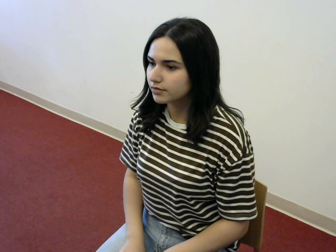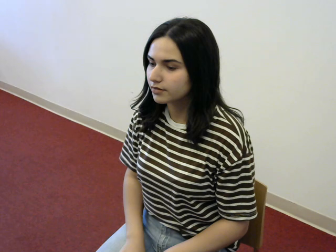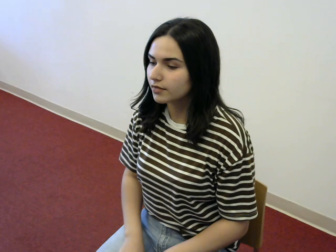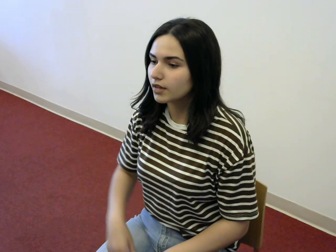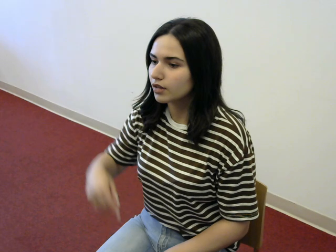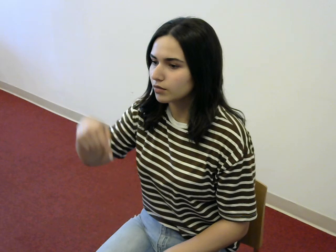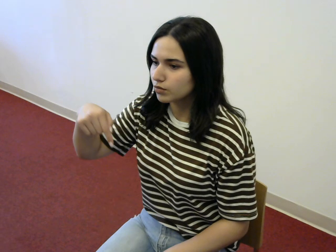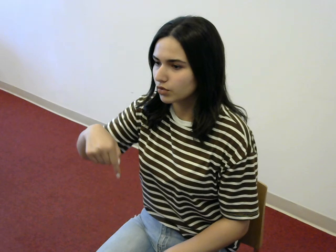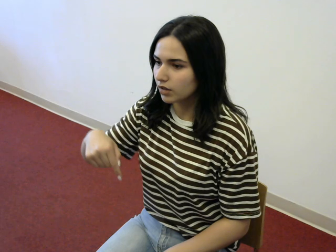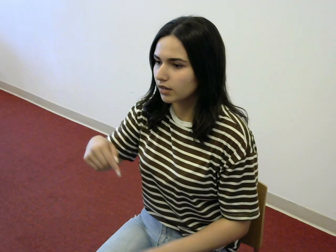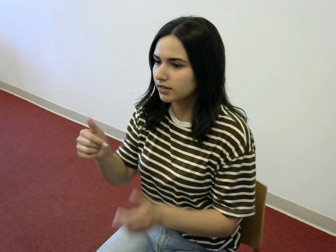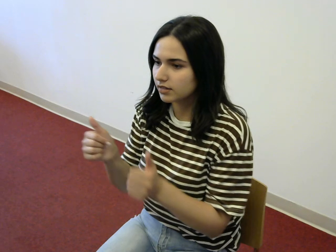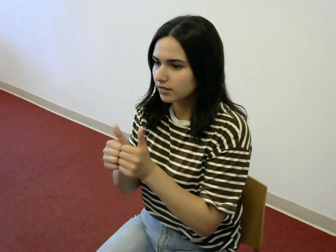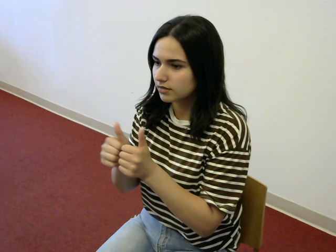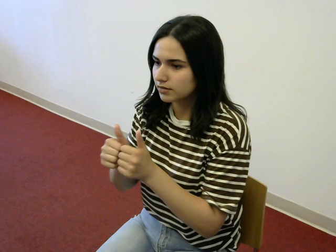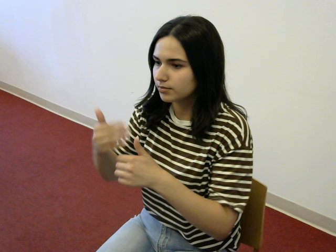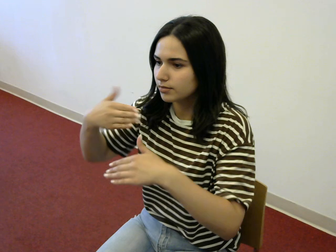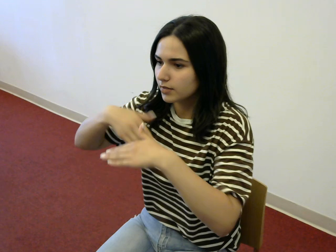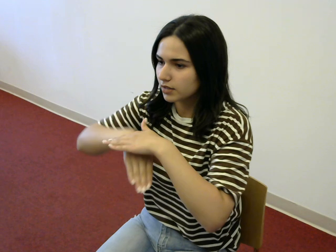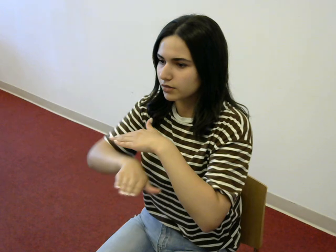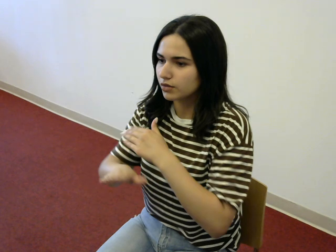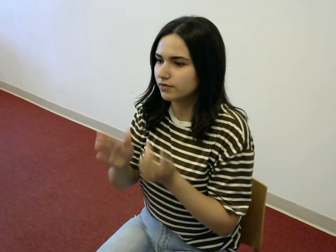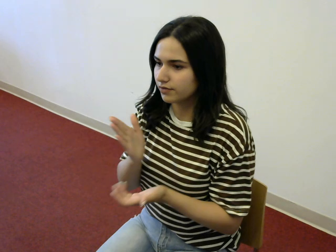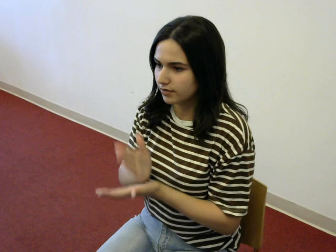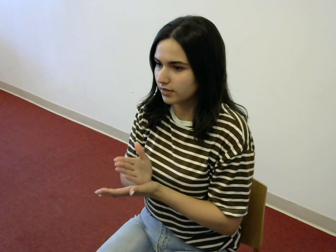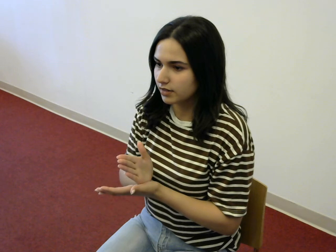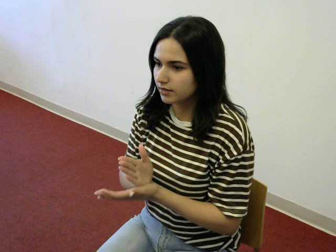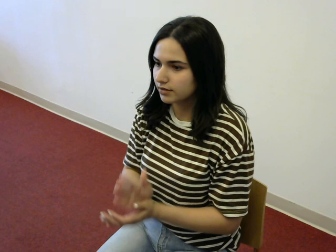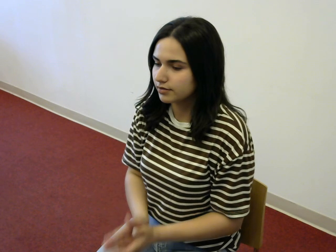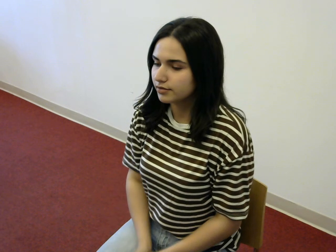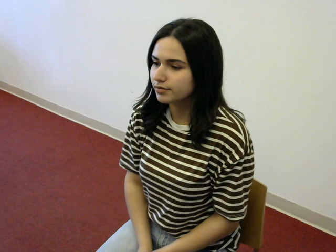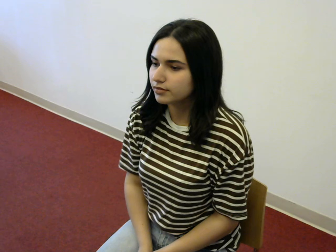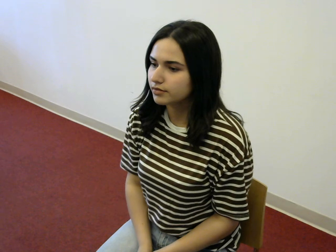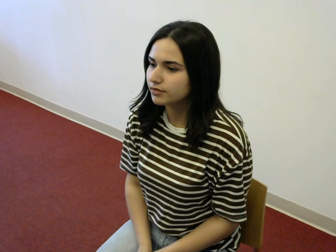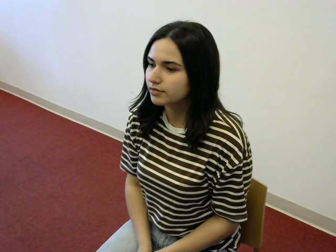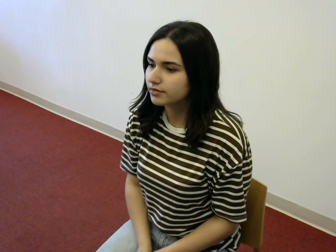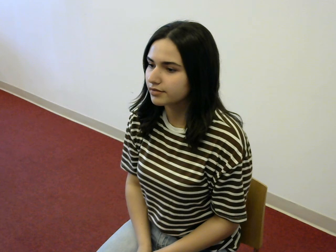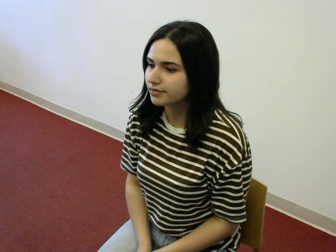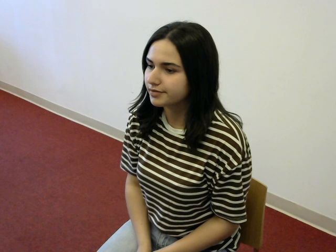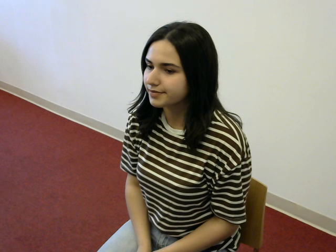Burda yaxınlıqda metro stansiyası varmı?